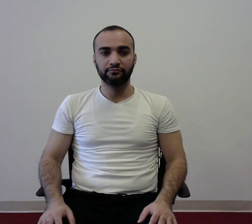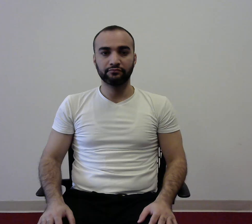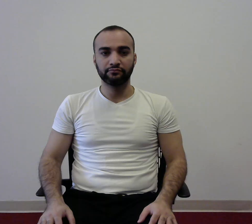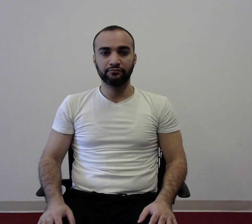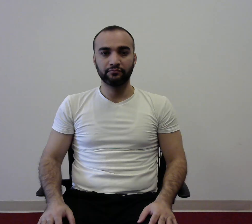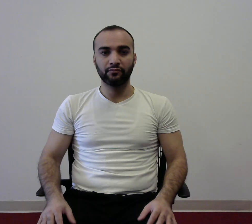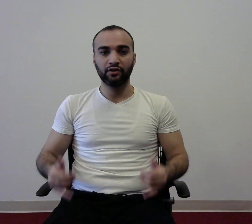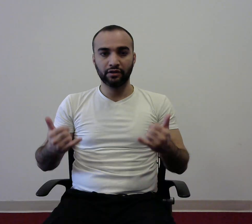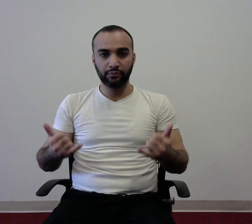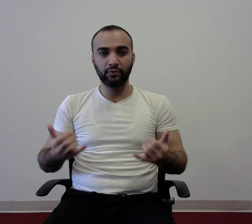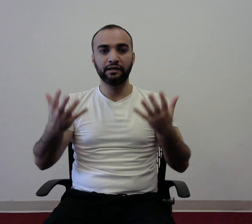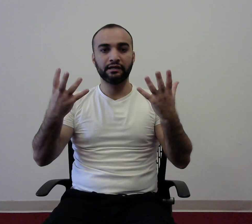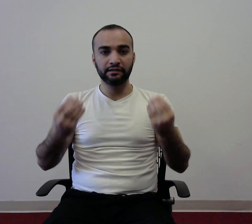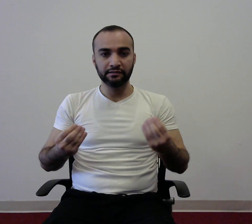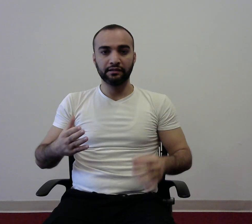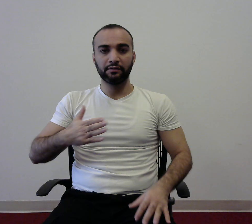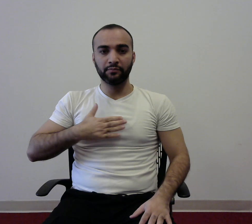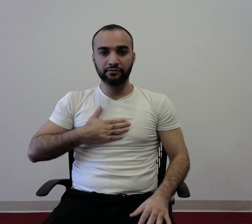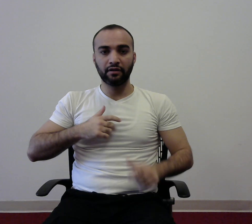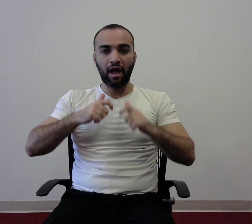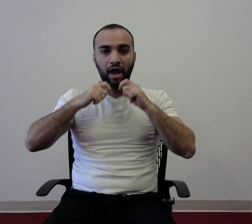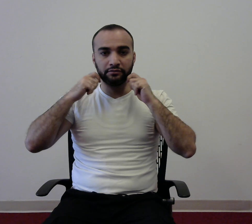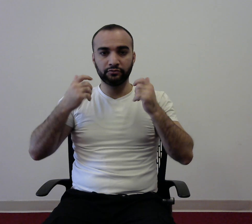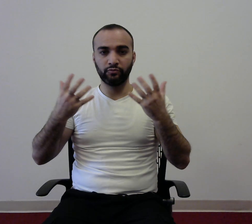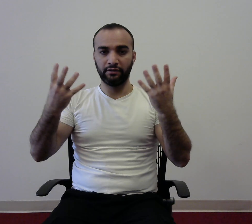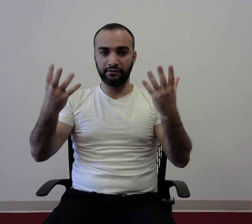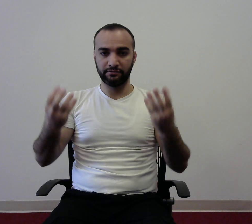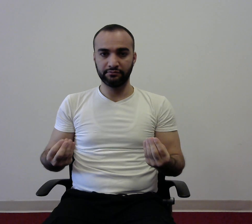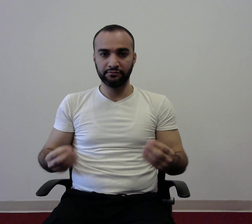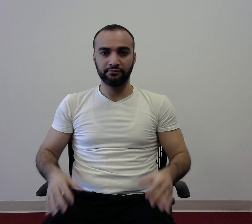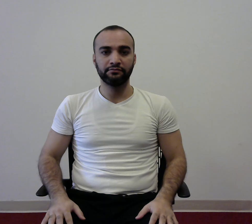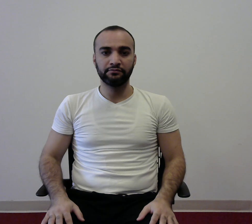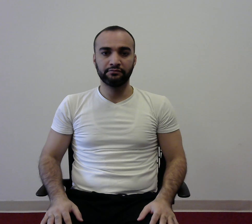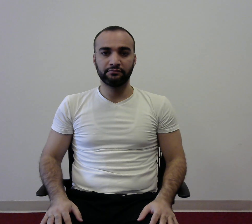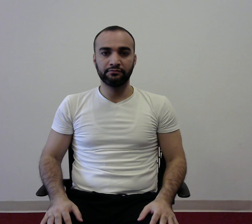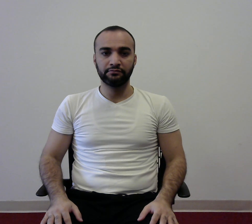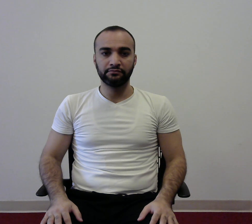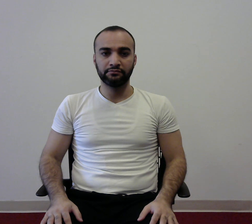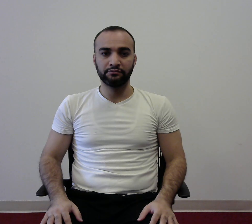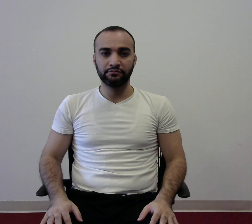Bu gün mənim ad günümdür